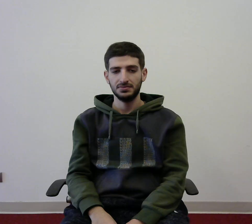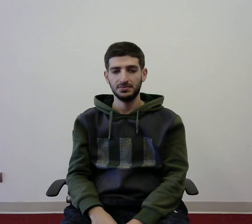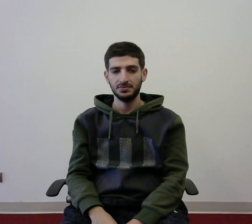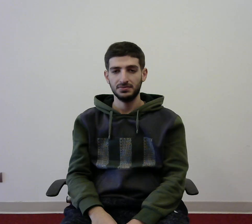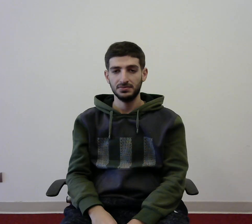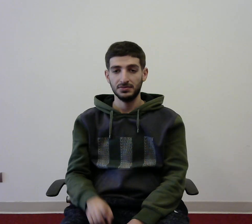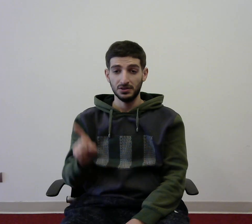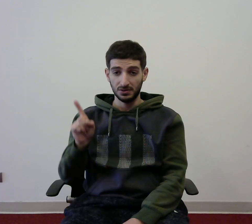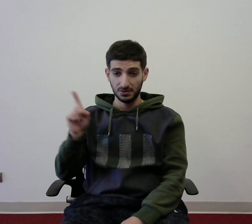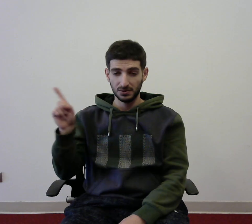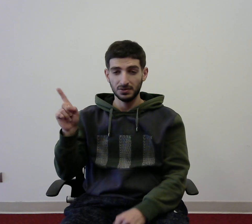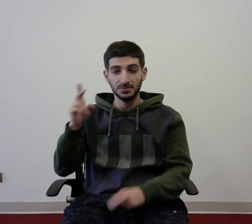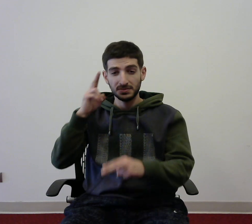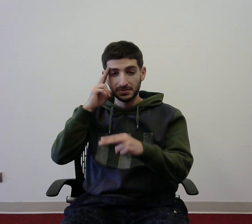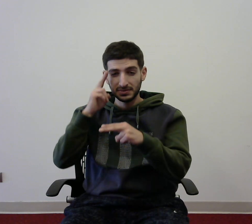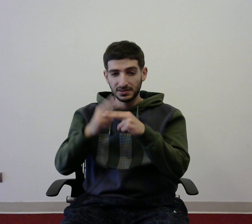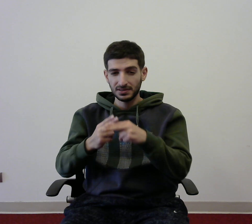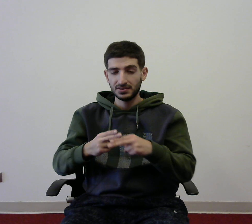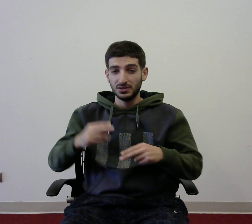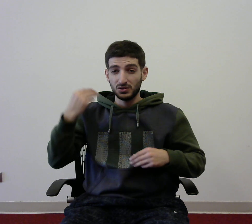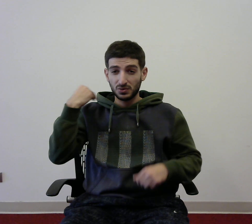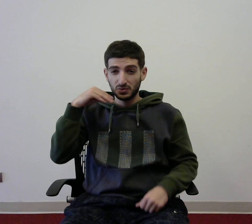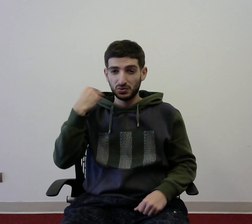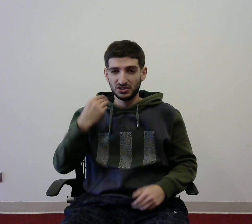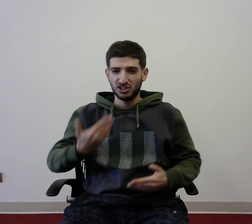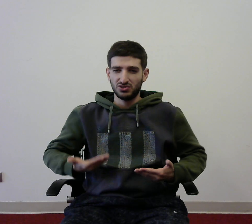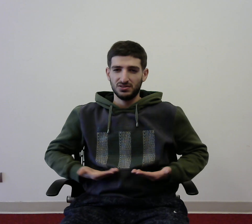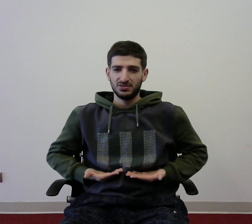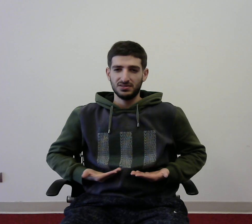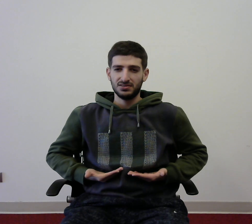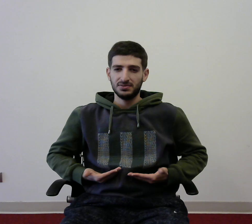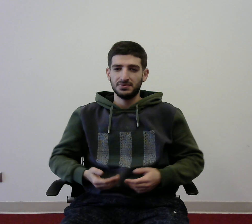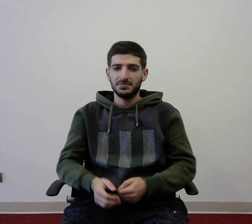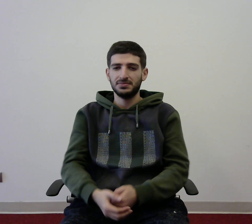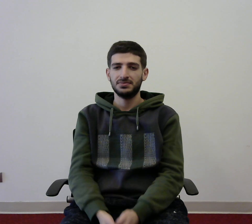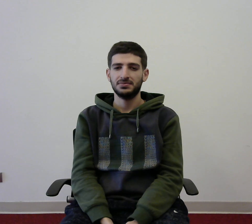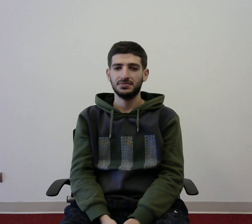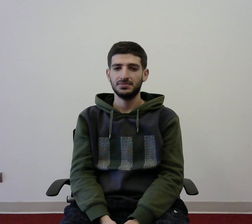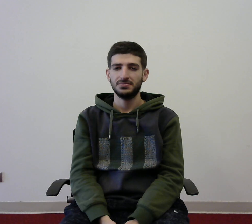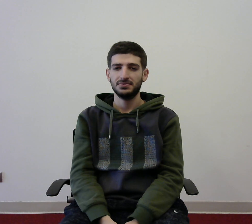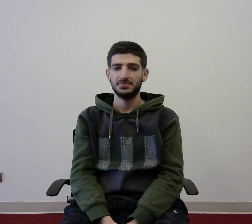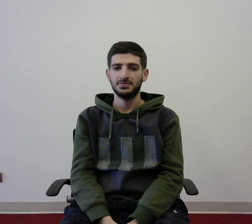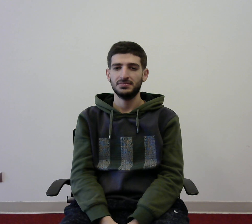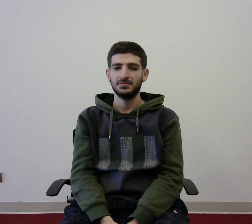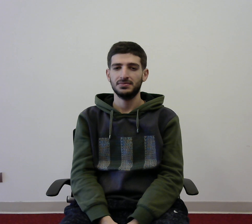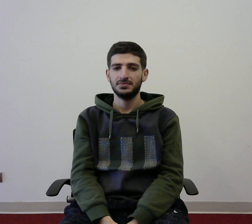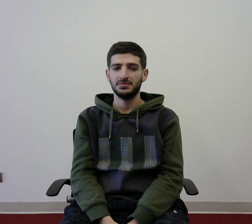Onun qardaşı Türkiyədə yaşayır